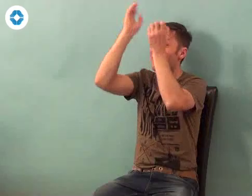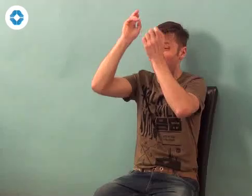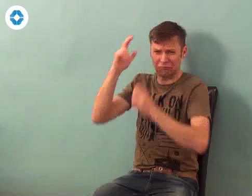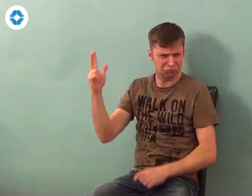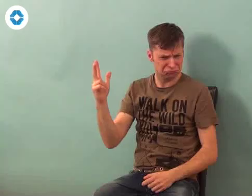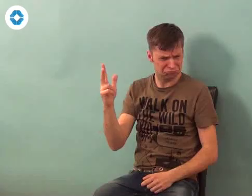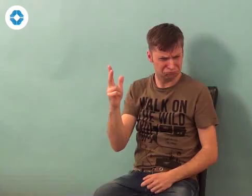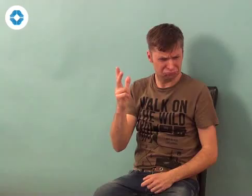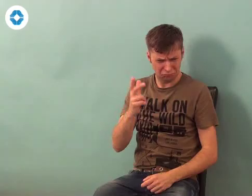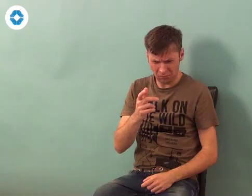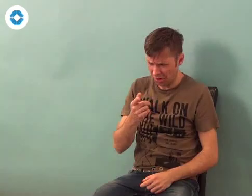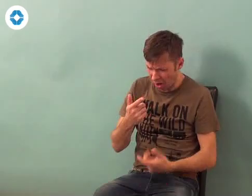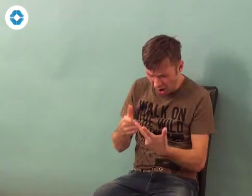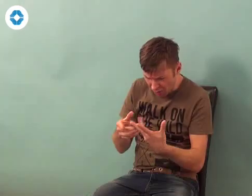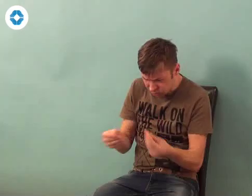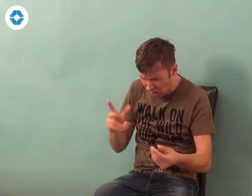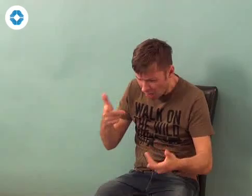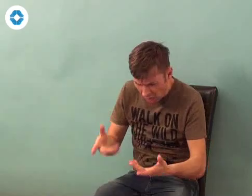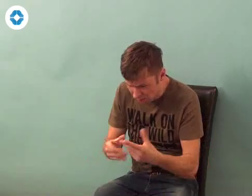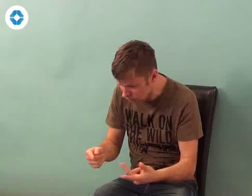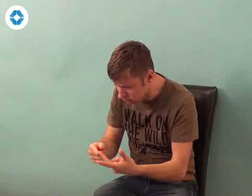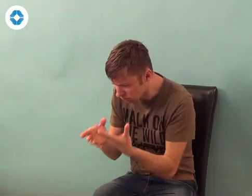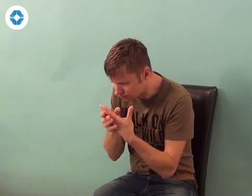Oni szli, i wtedy pan zauważył, że nie ma jednego kosza.